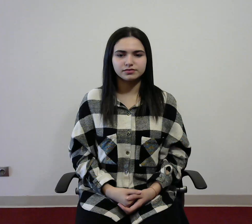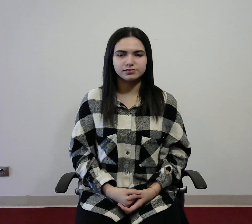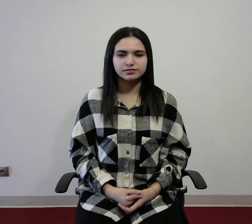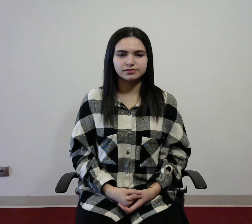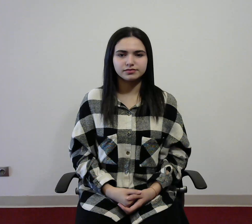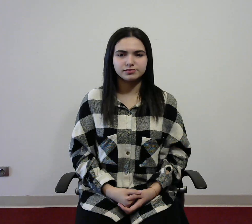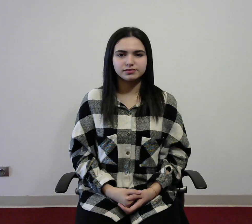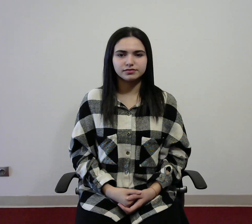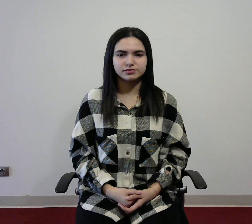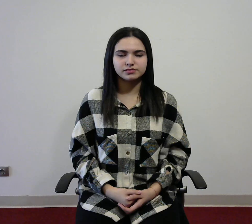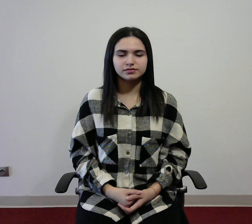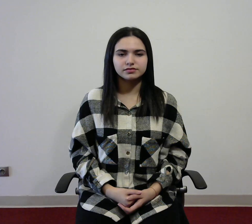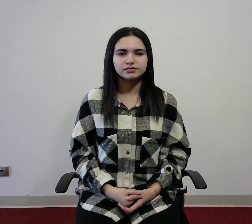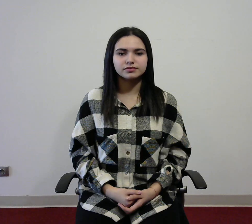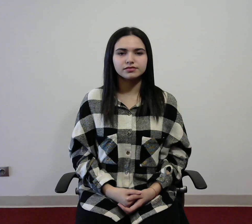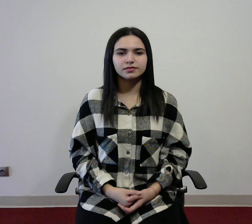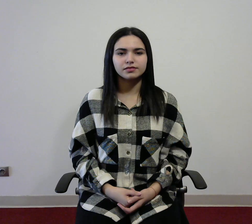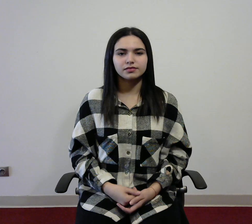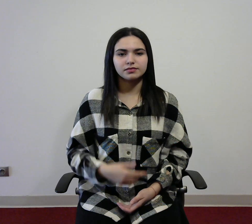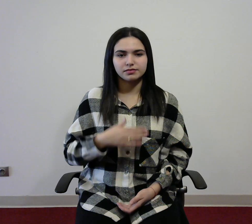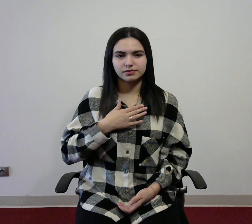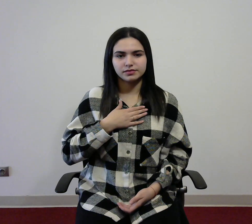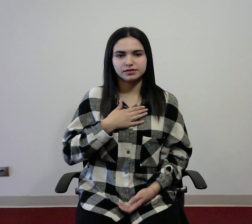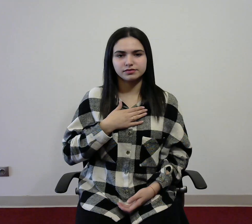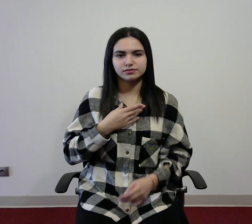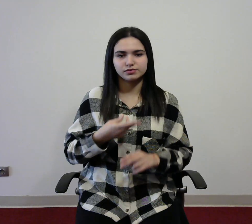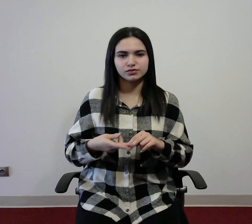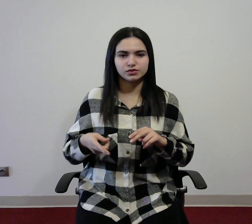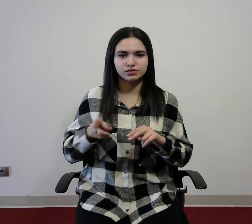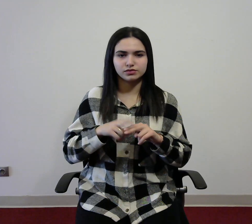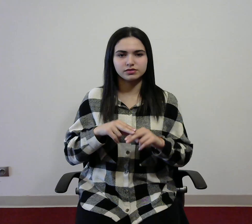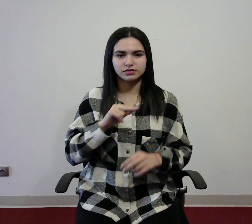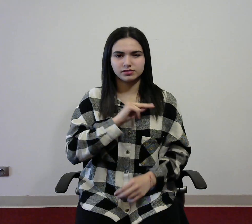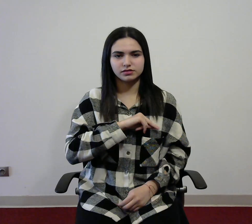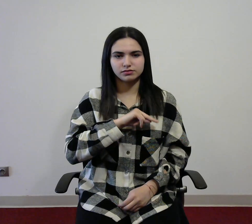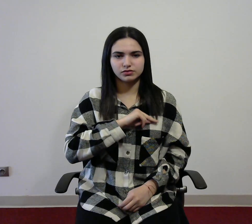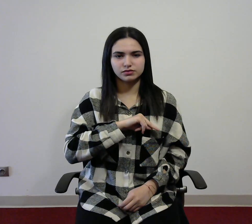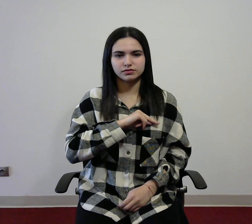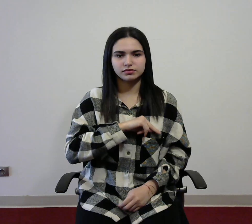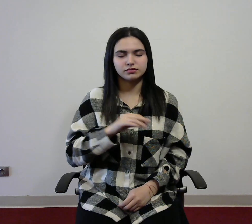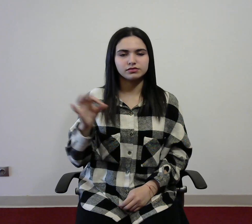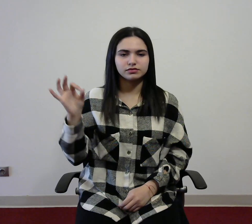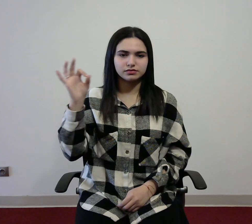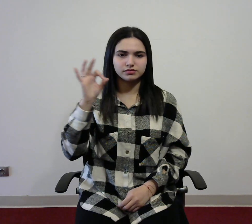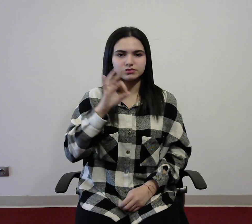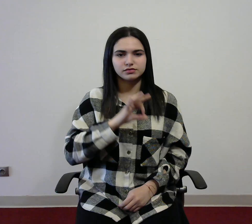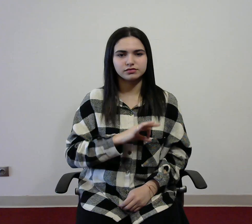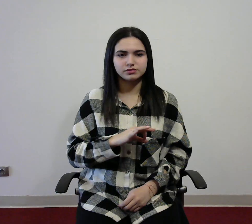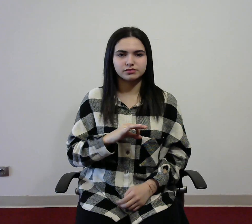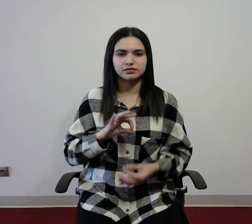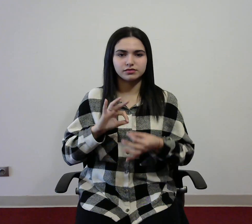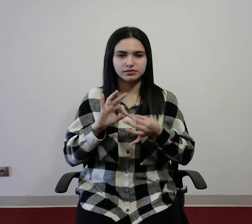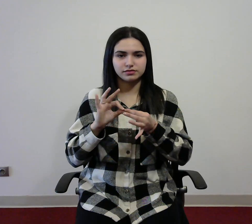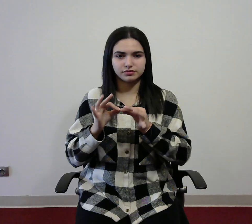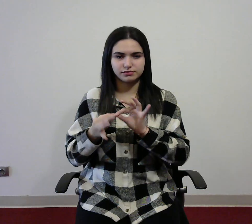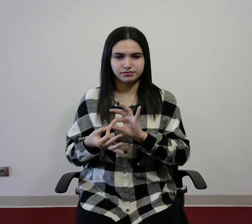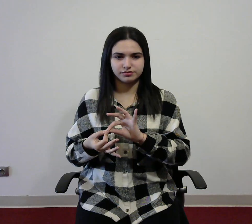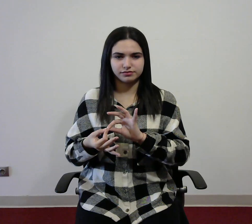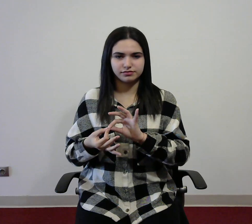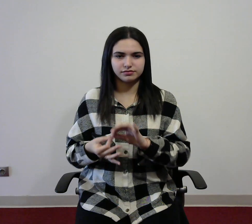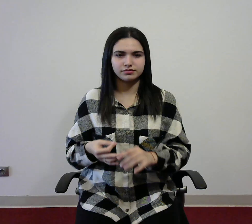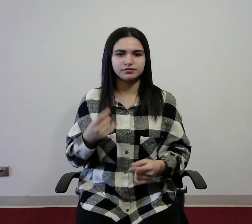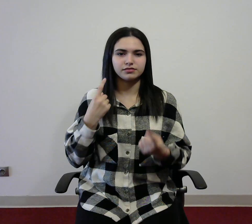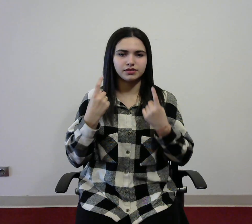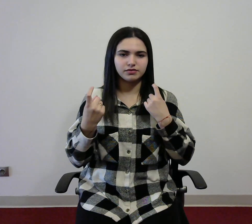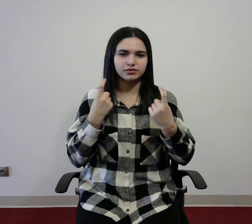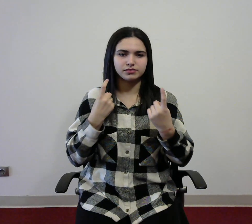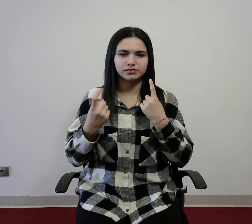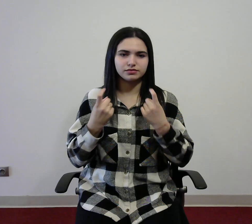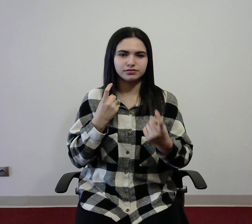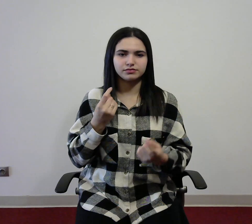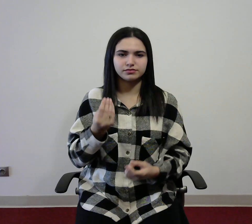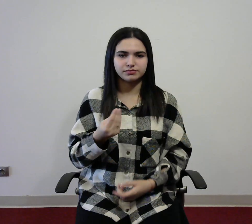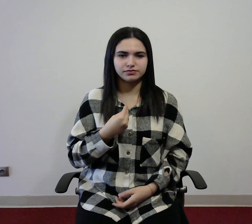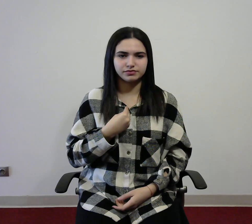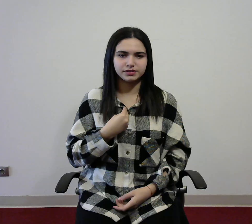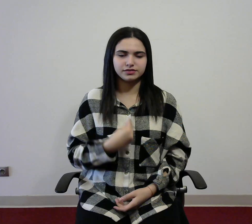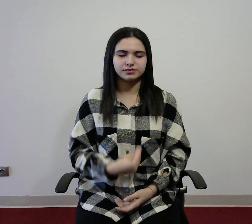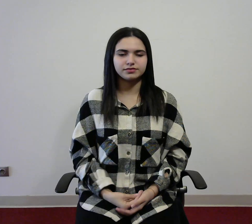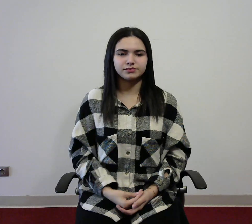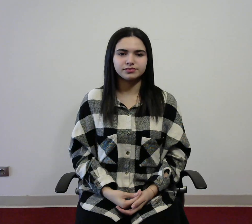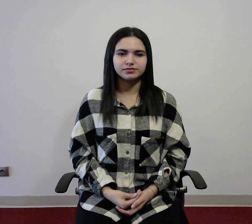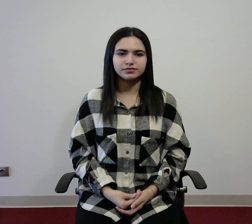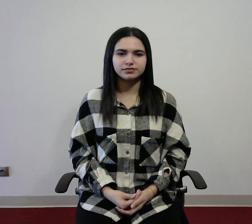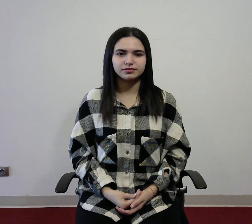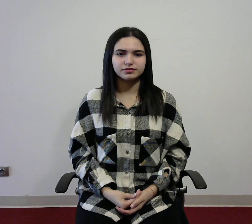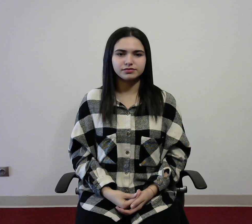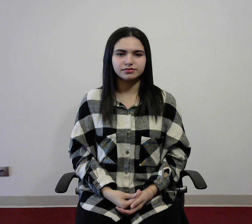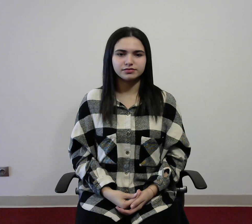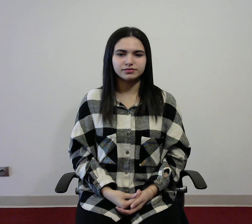Mənə bu iş haqqında ətraflı məlumat verin